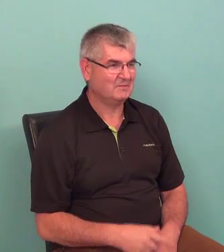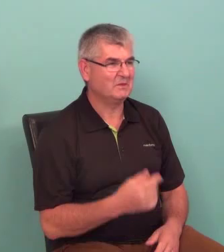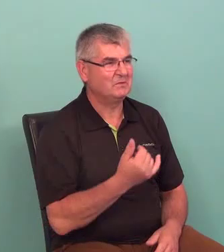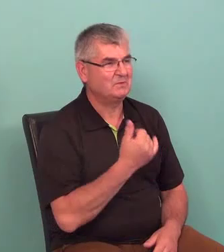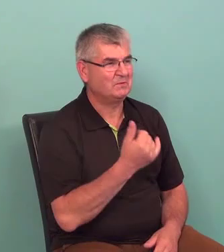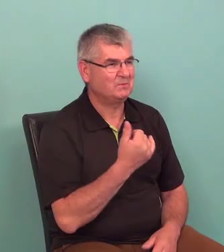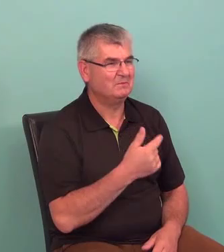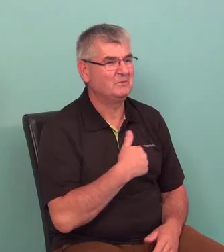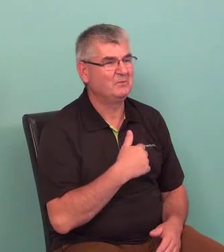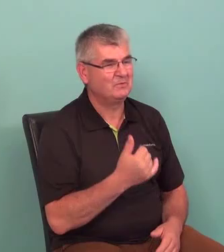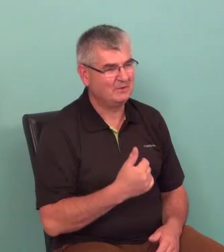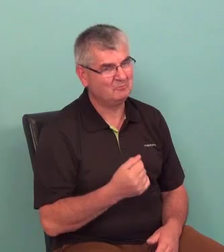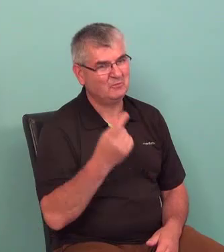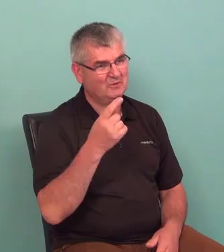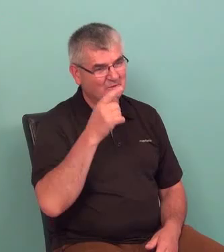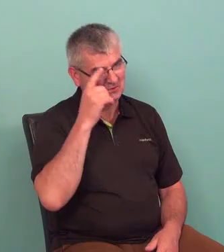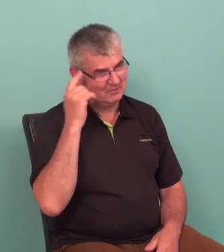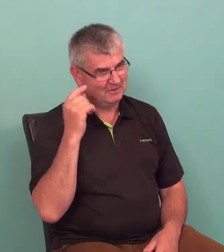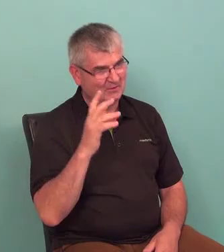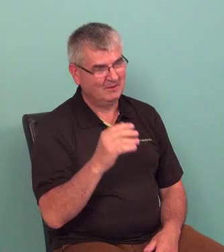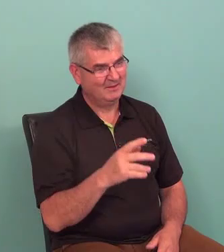Ja zawsze, od czasu do czasu jeżdżę do Zakopanego.